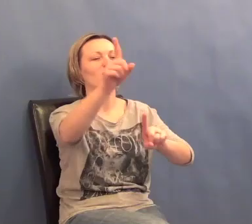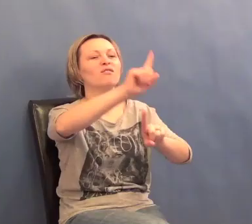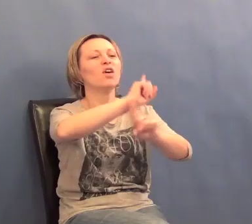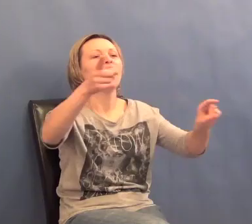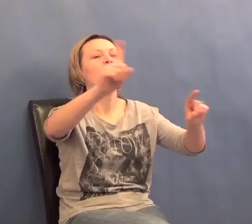Nie wolno.